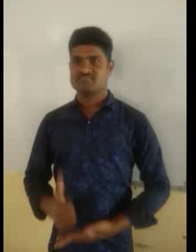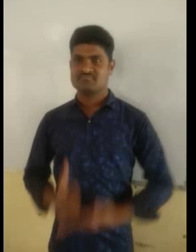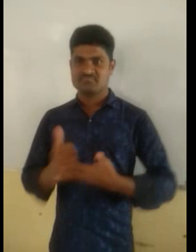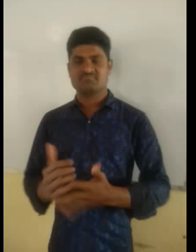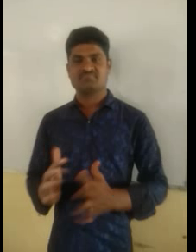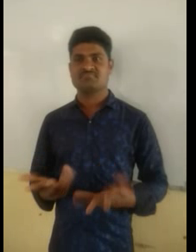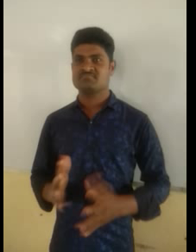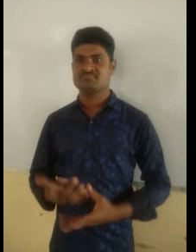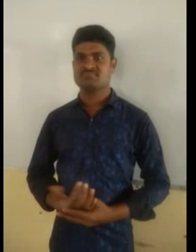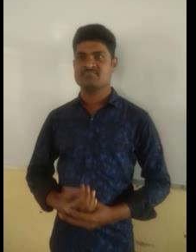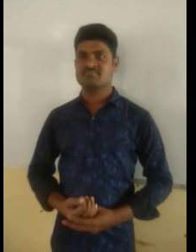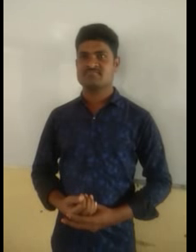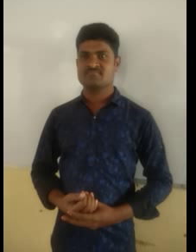i can not help you there